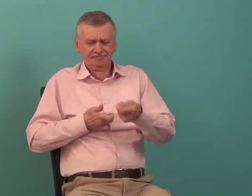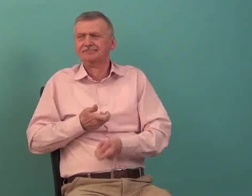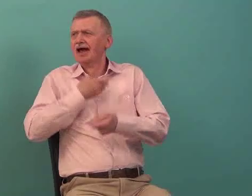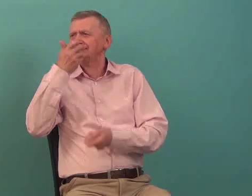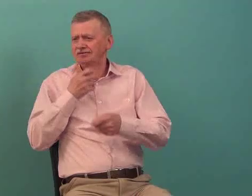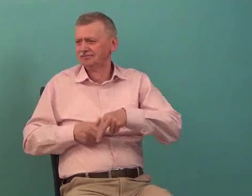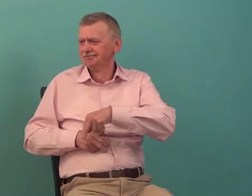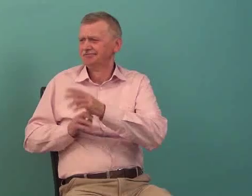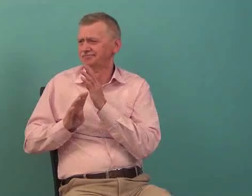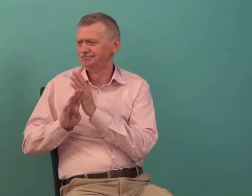Chłopcy odchodzą.